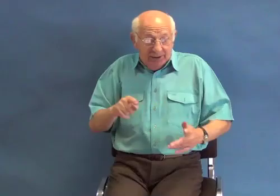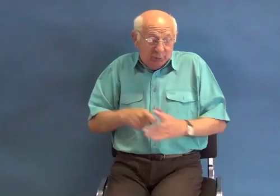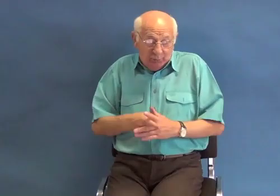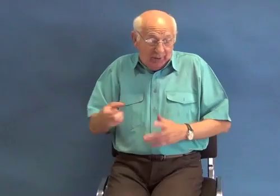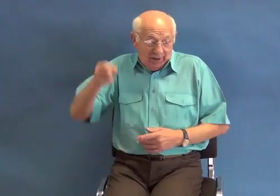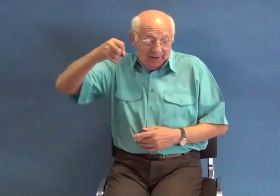Albo nie dziura.